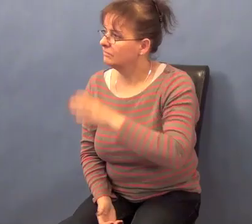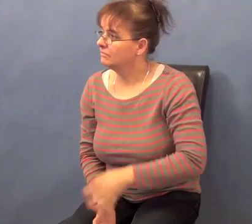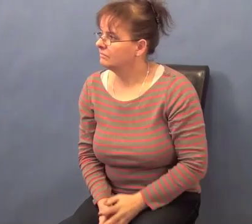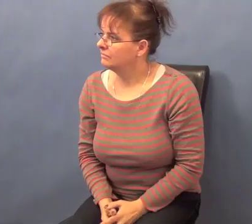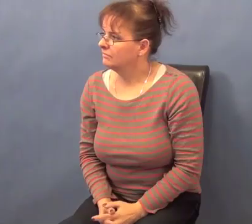Tak.